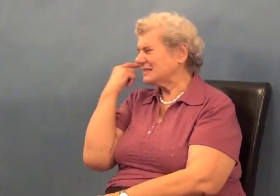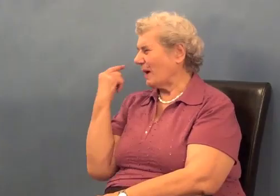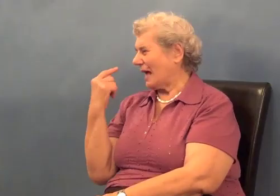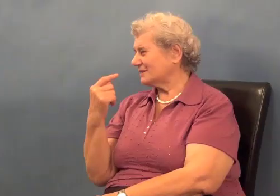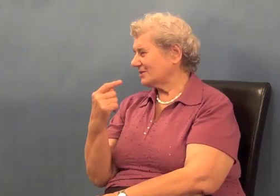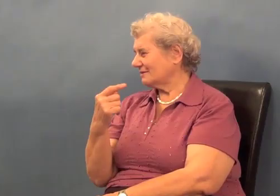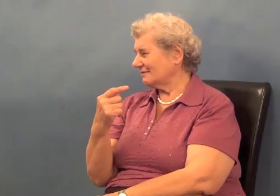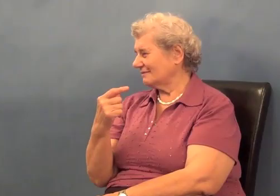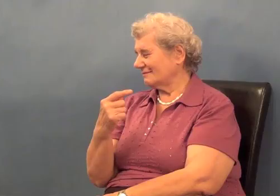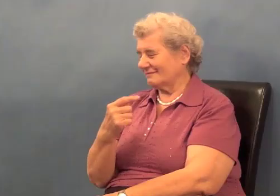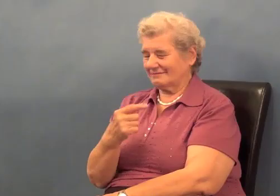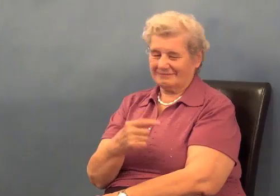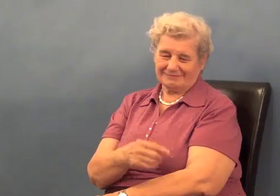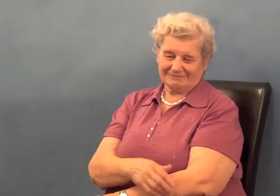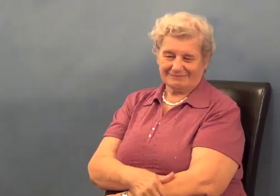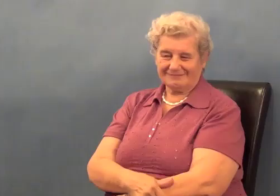Przecież to nie słychać.